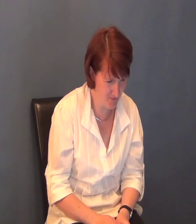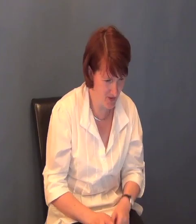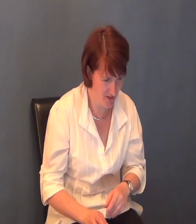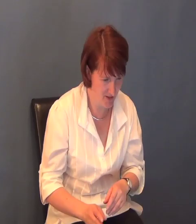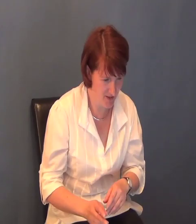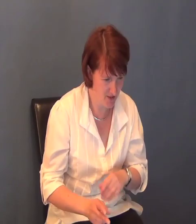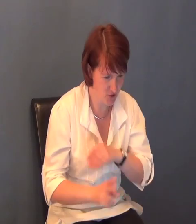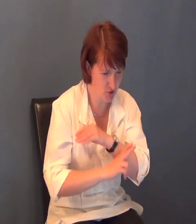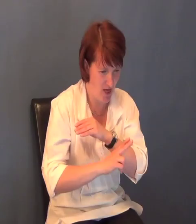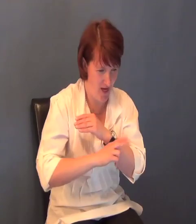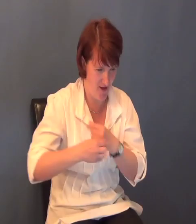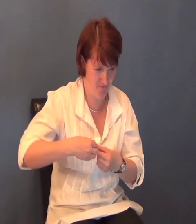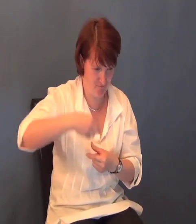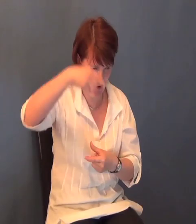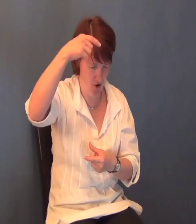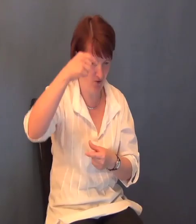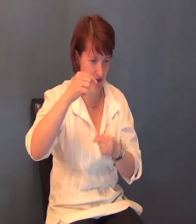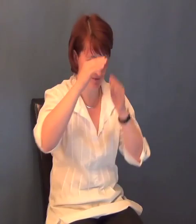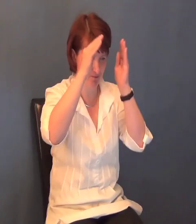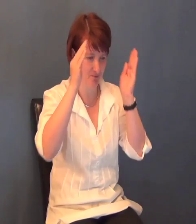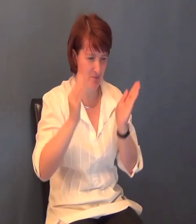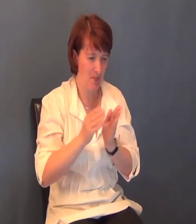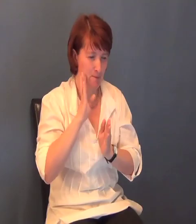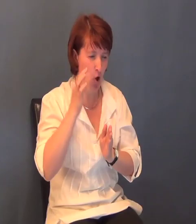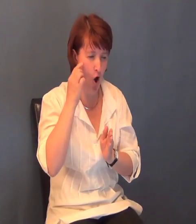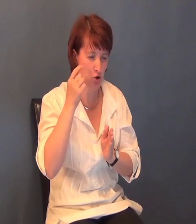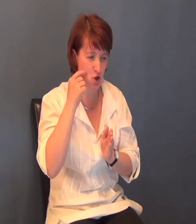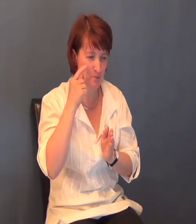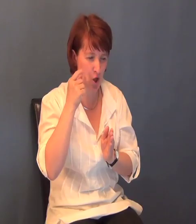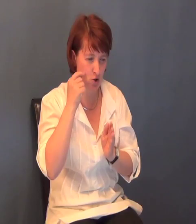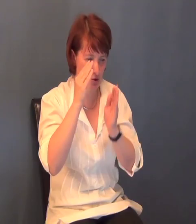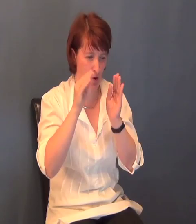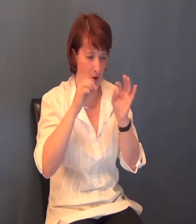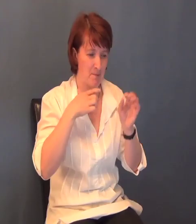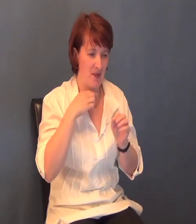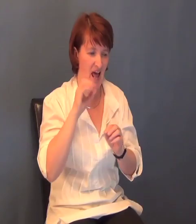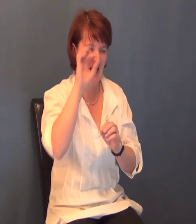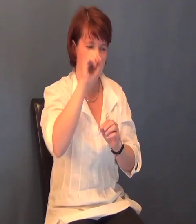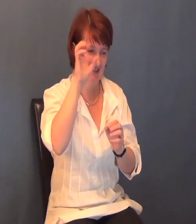Na drzewie wisi ul z miodem, pies zjada go, chce tego.